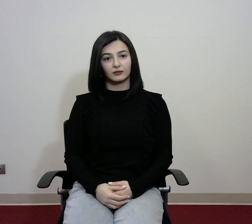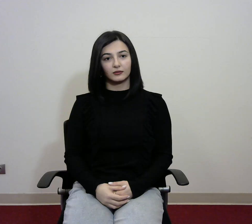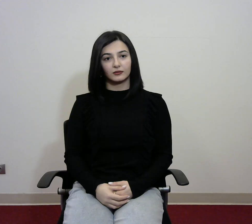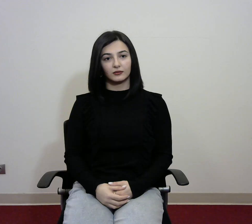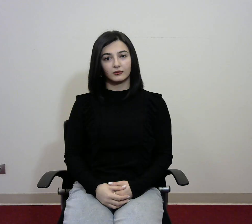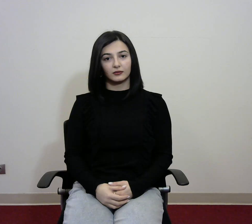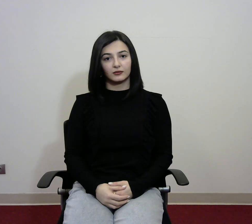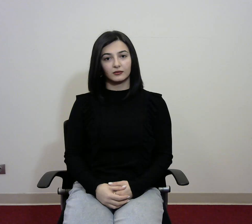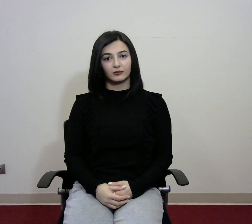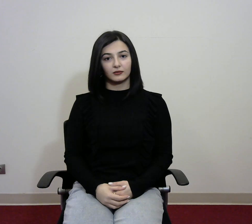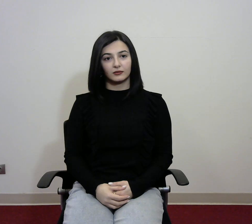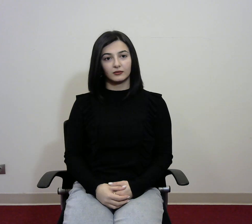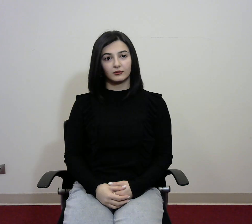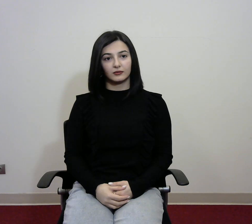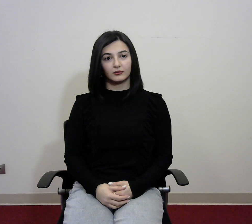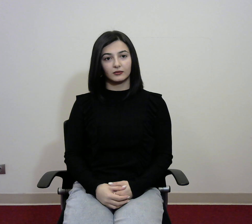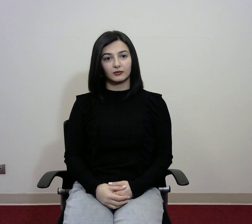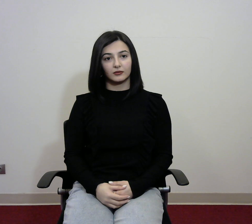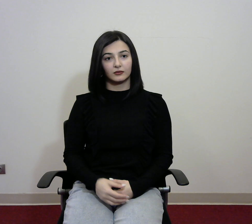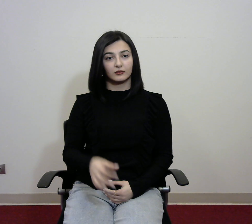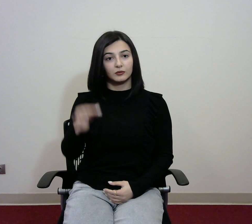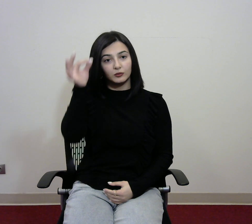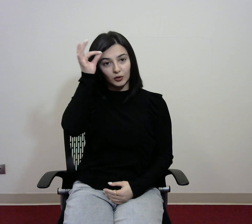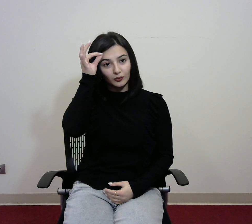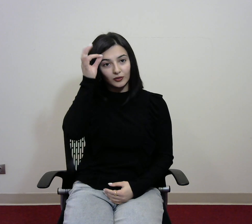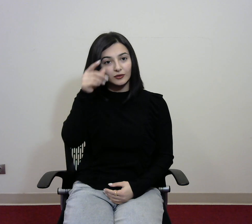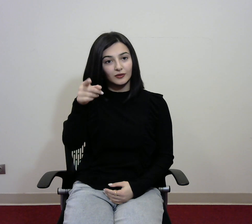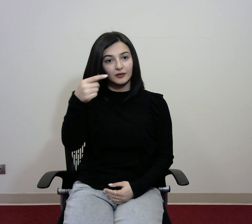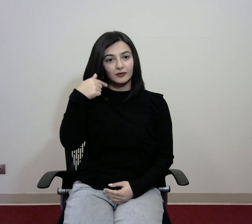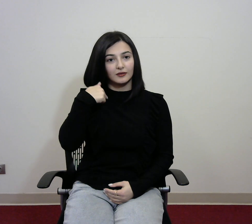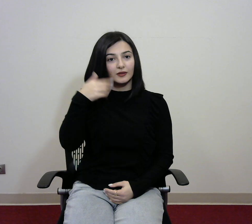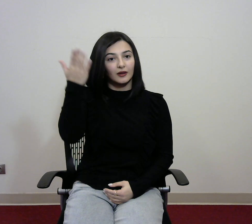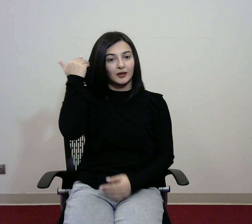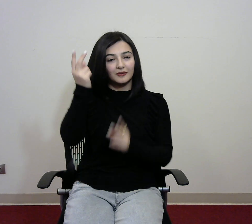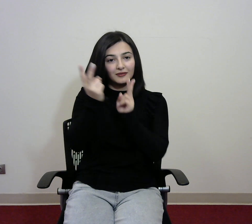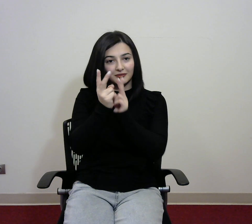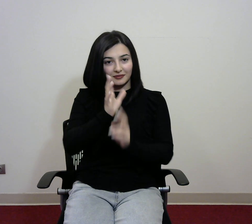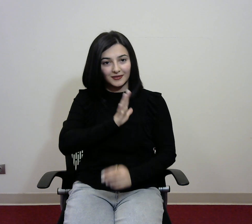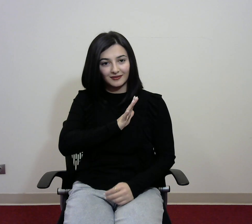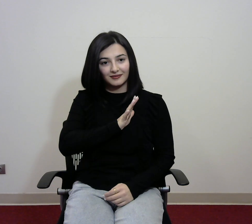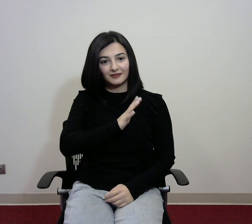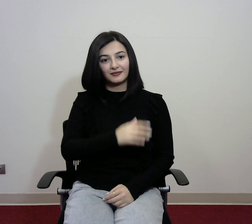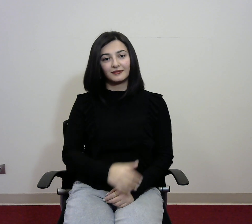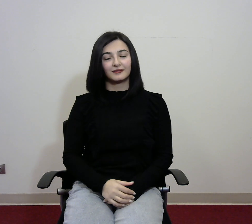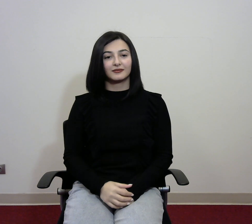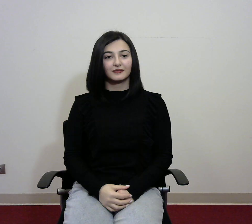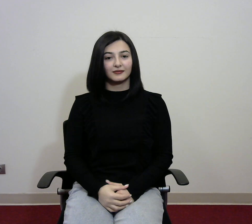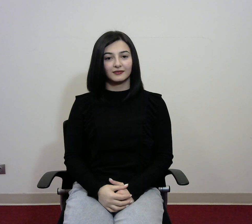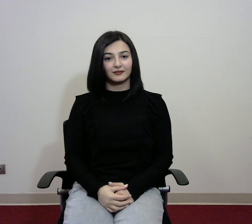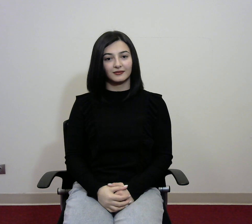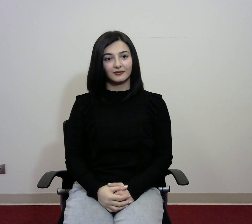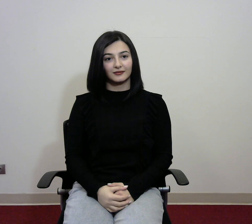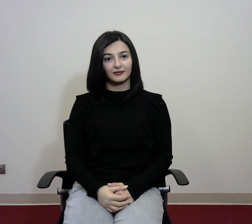Xatırladım, səni mən əvvəl də görmüşəm